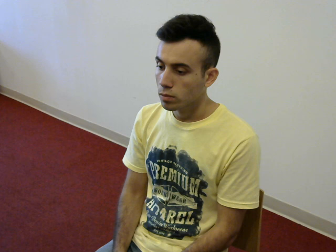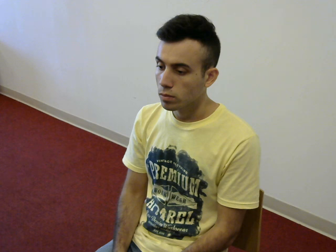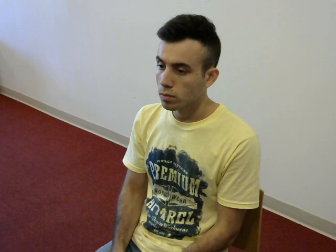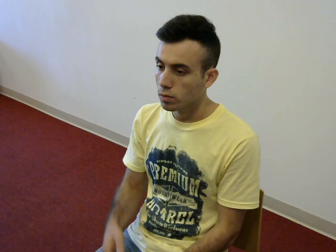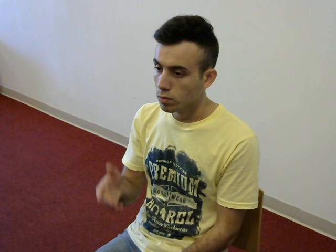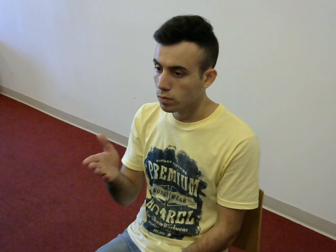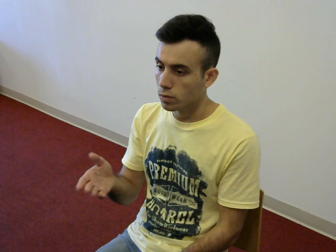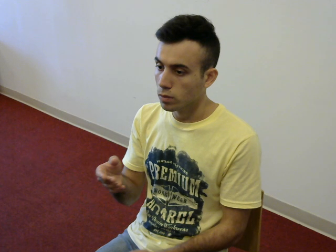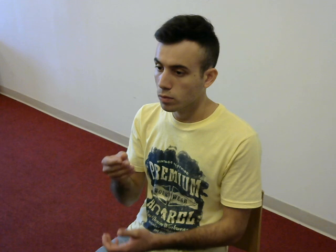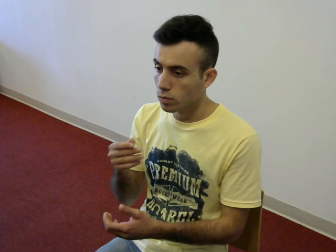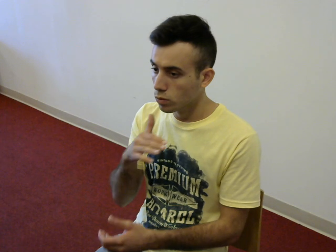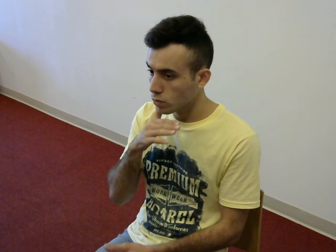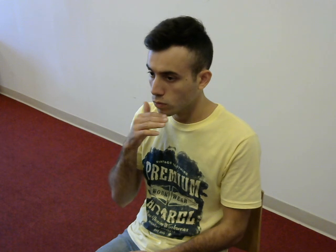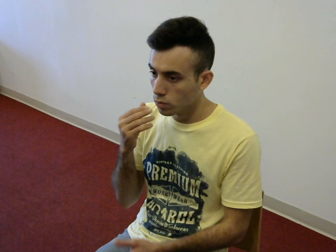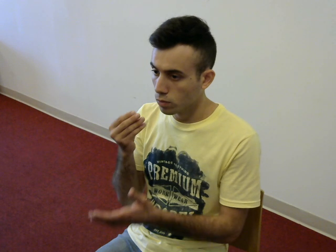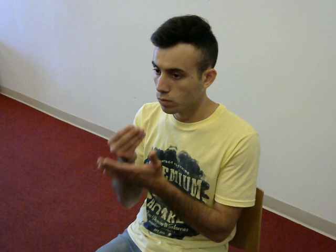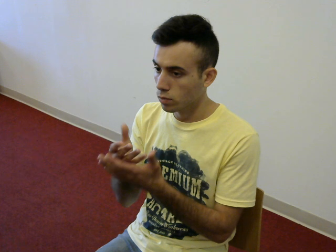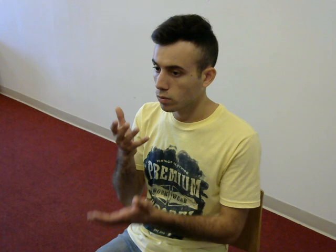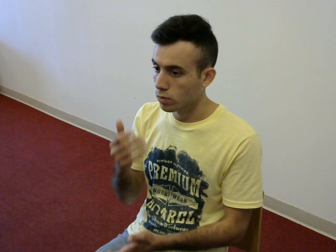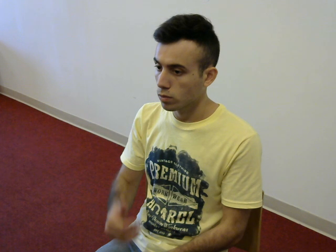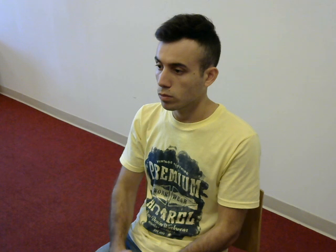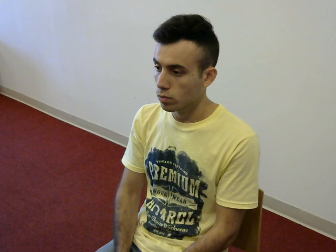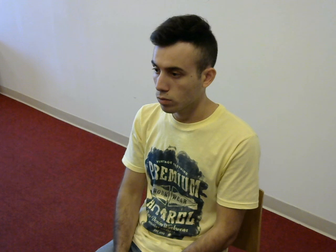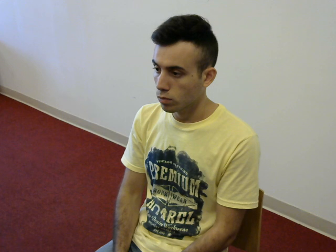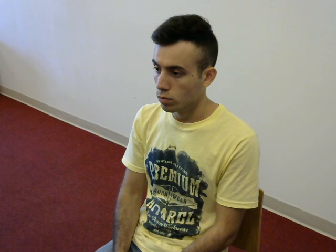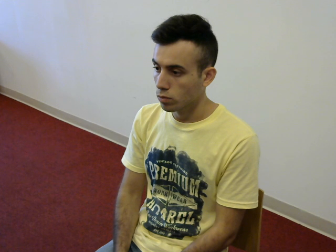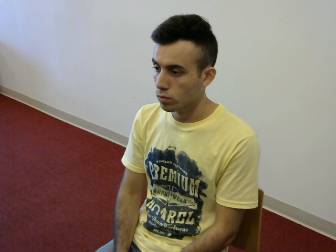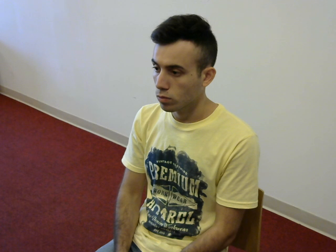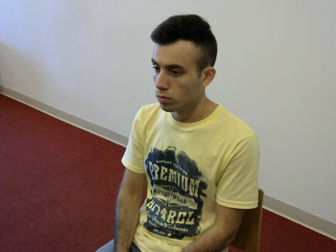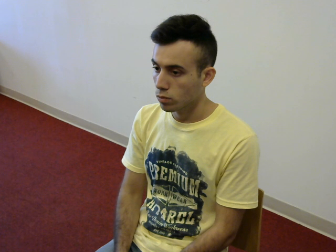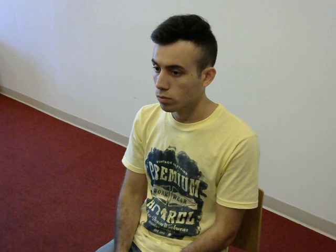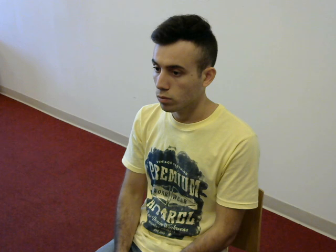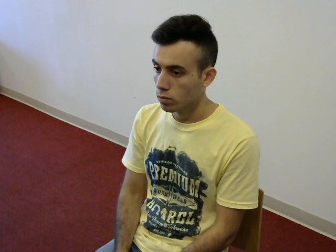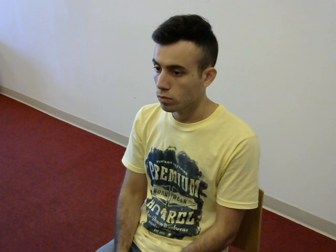Bu çox bahadır